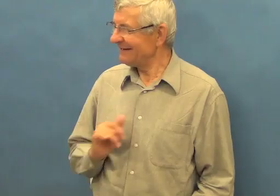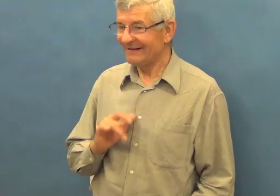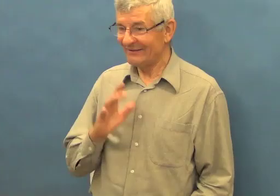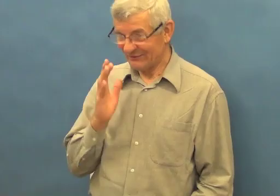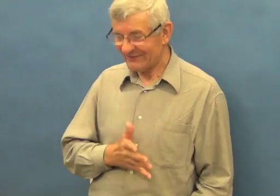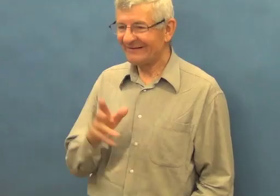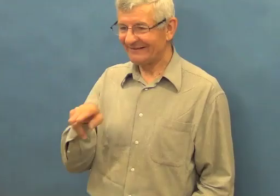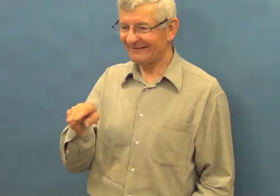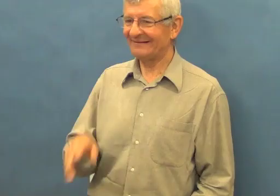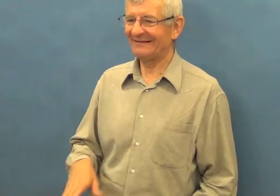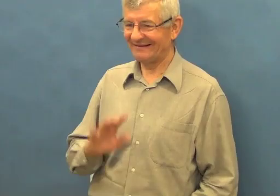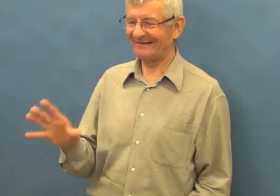Już to tyle, można wyłączyć.